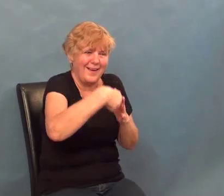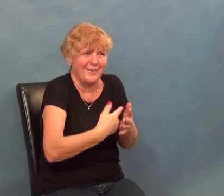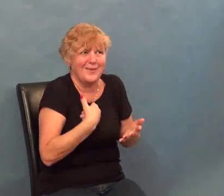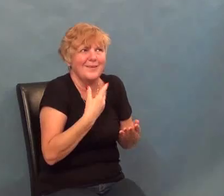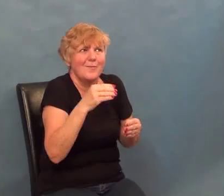Ja nie mogę.